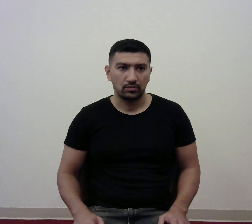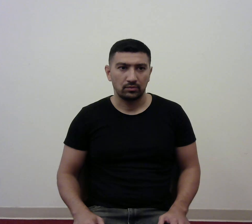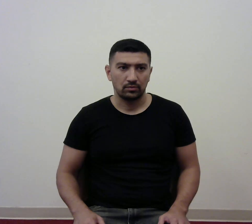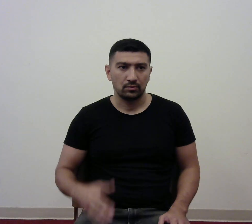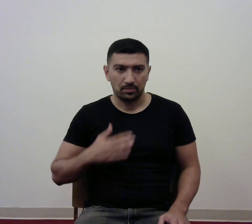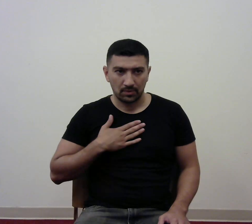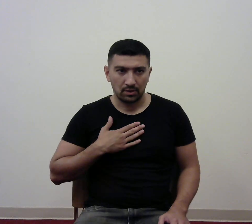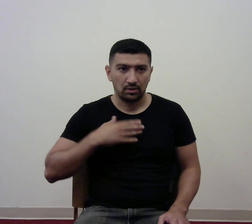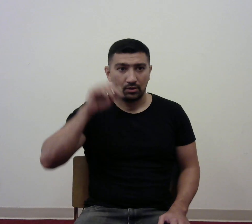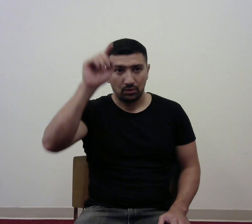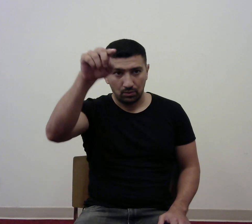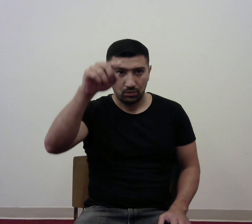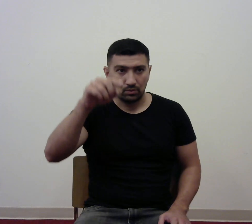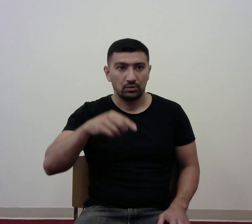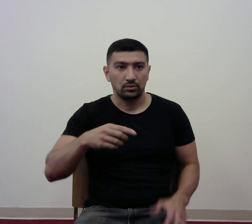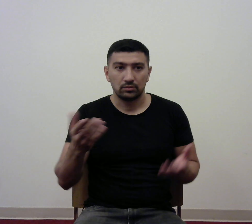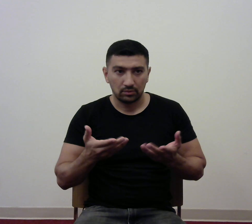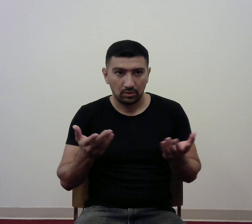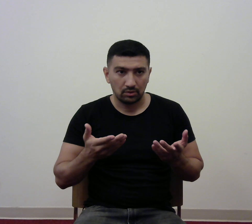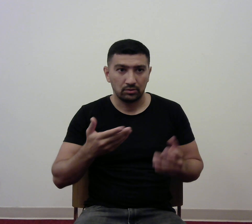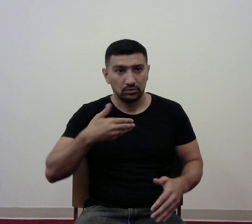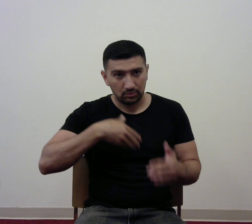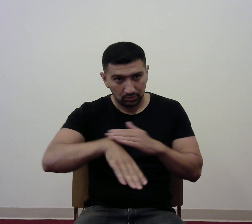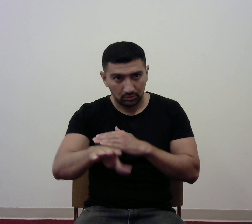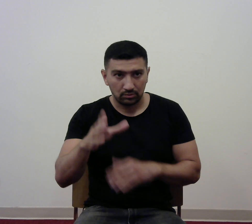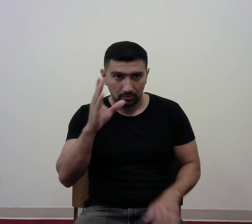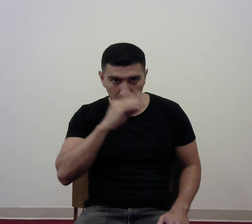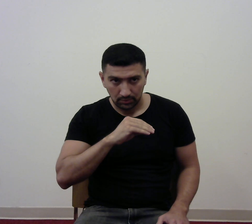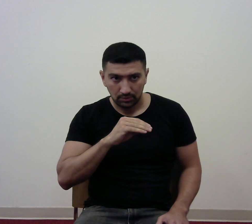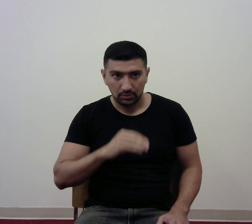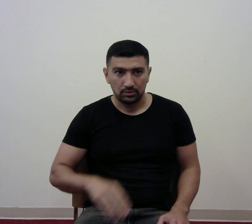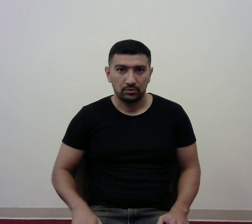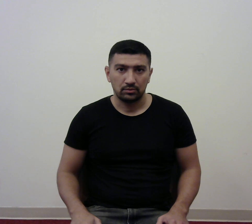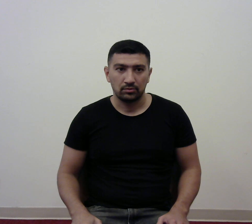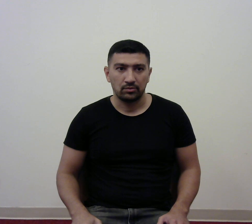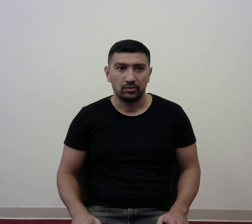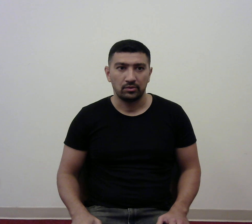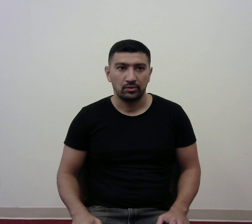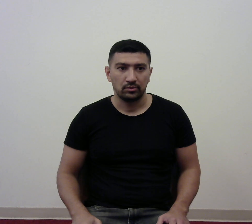Mən ora necə gedə bilərəm?